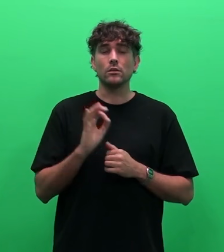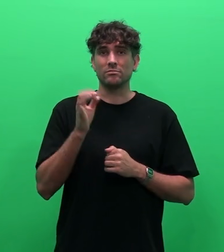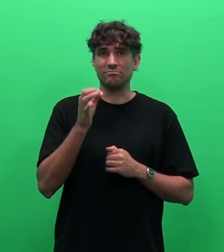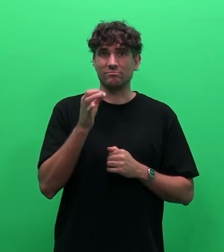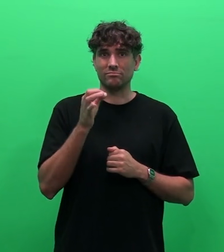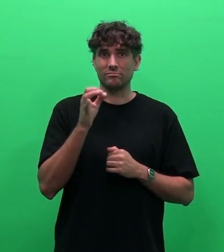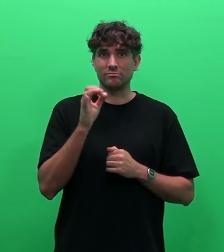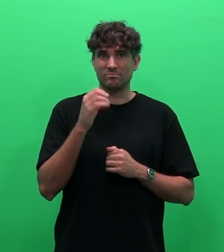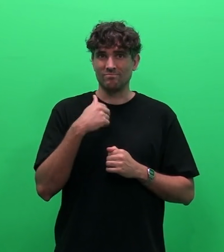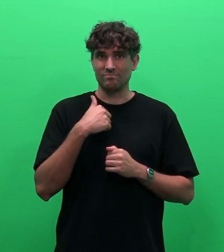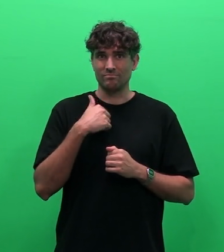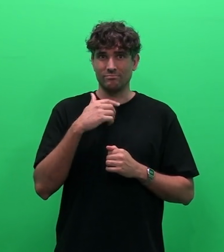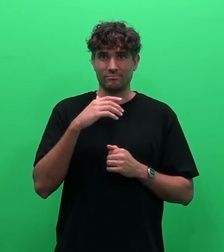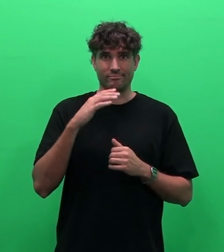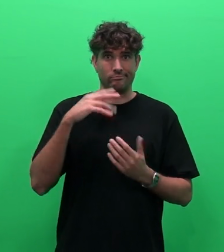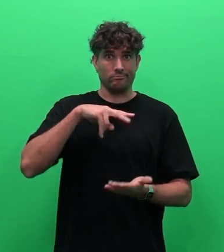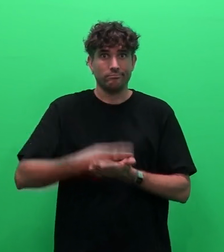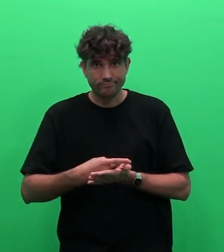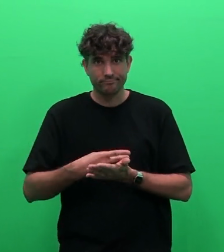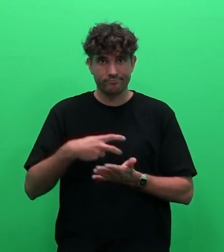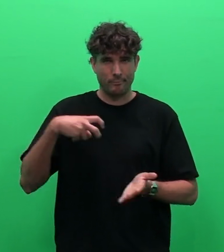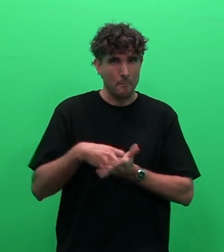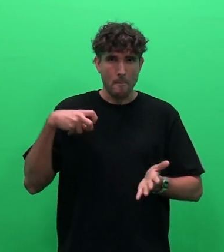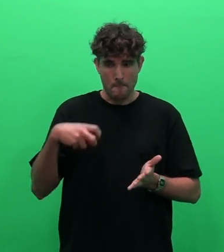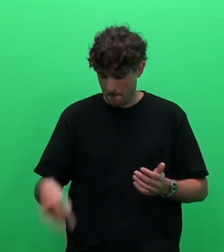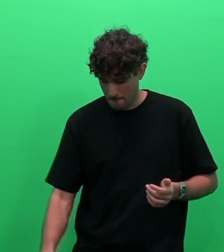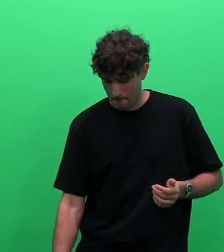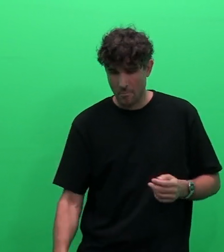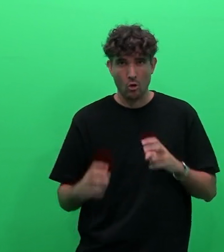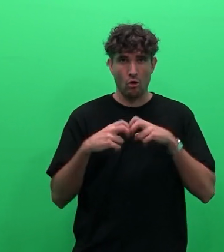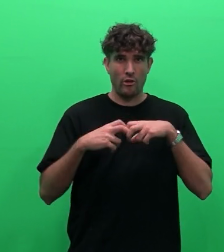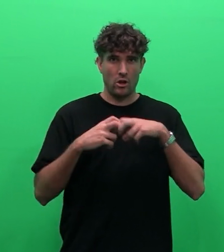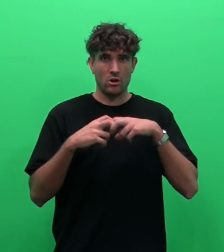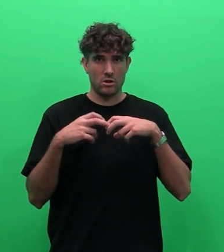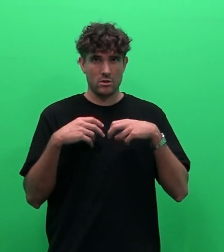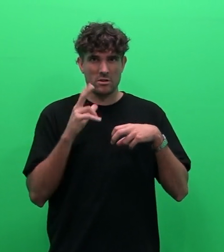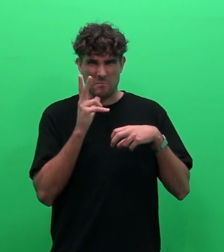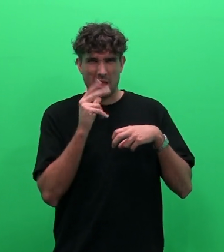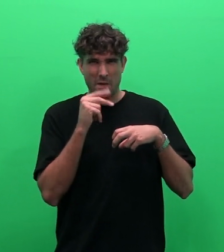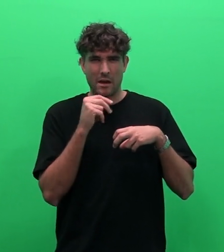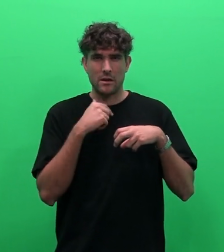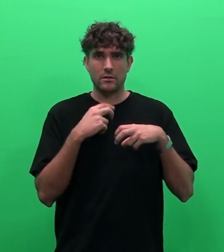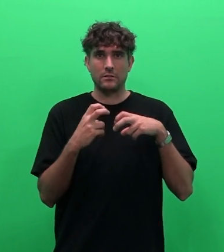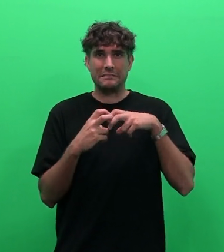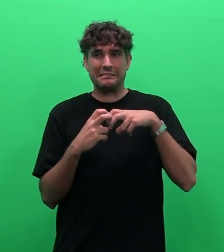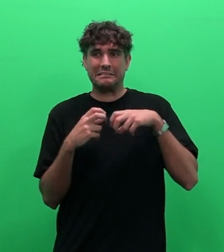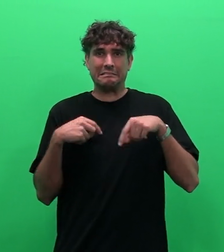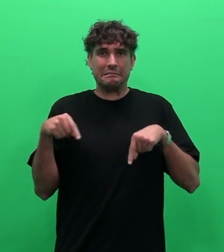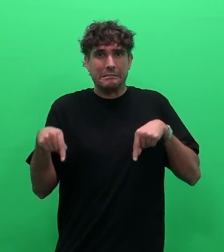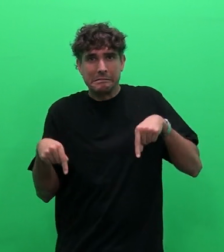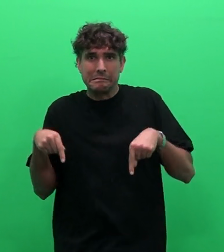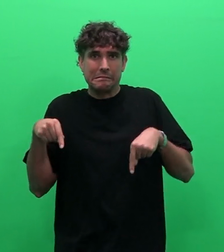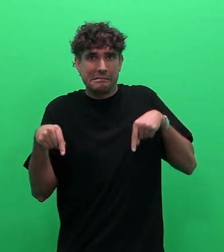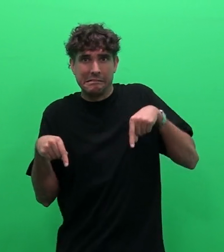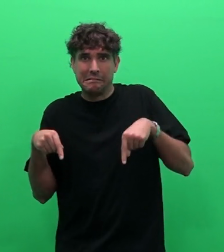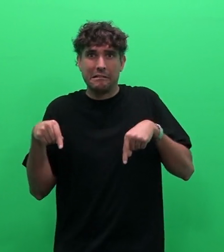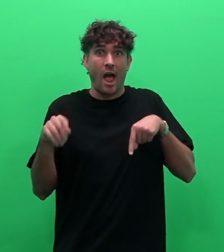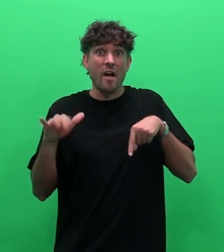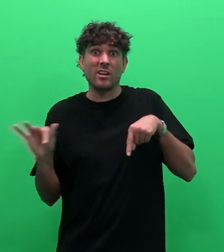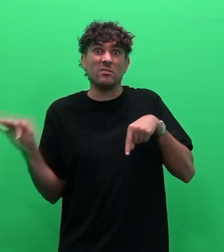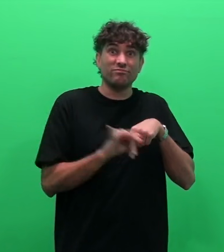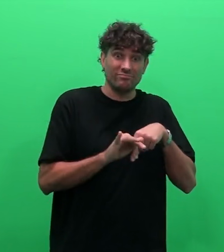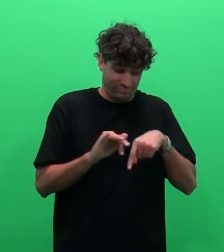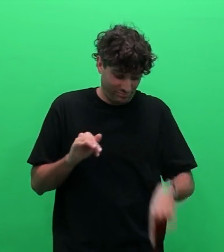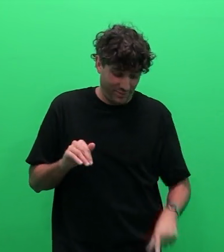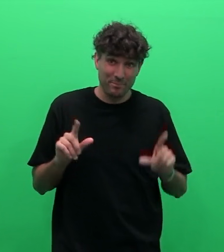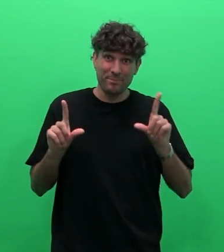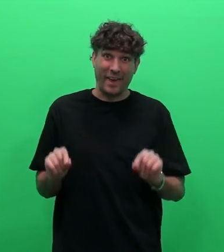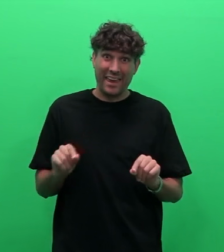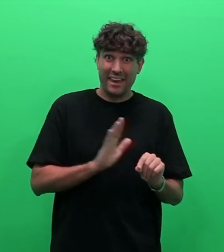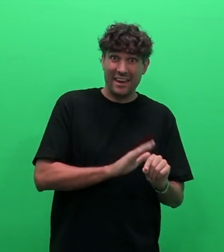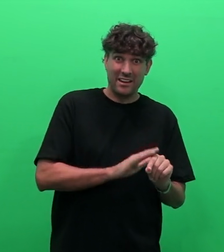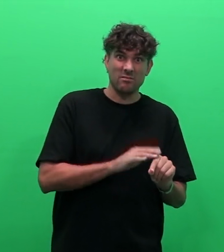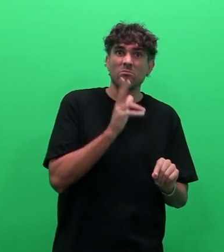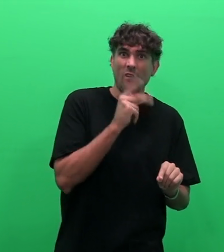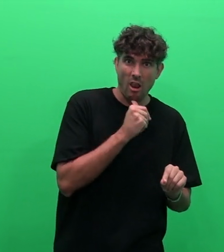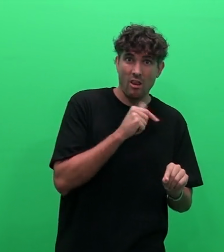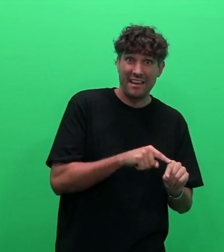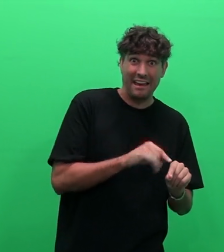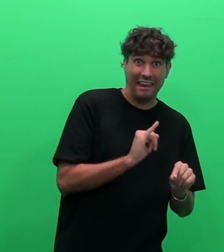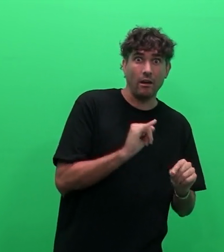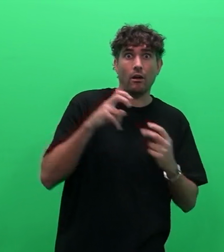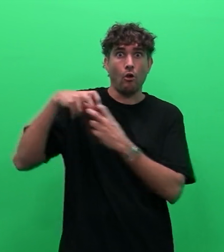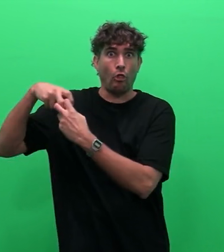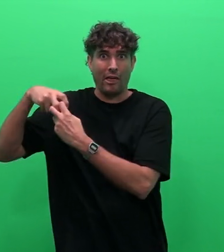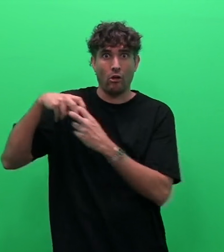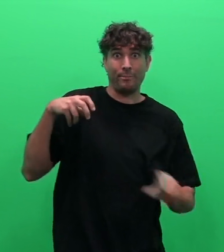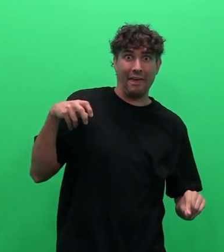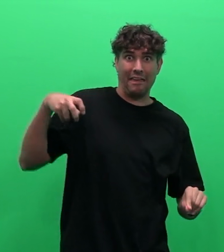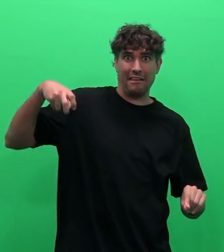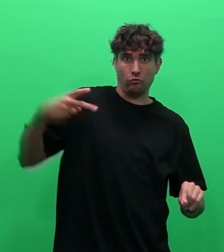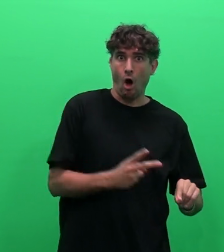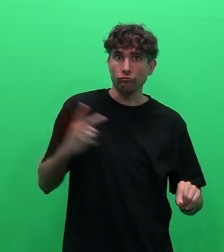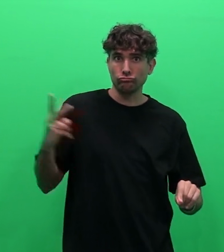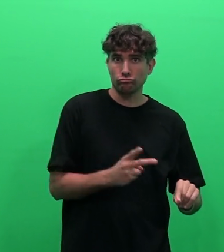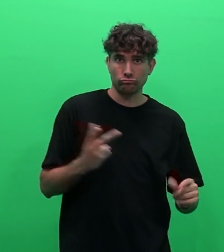Sí, vaig caure i em vaig donar un cop al genoll dret, em feia mal i caminava coix, i al final em va acabar fent mal el peu esquerra. Per tant, em fan mal totes dues parts, el peu esquerre i el genoll dret.